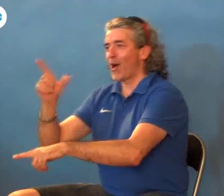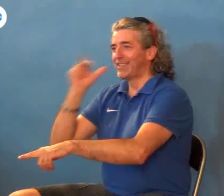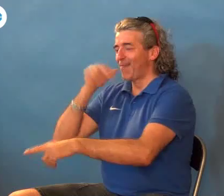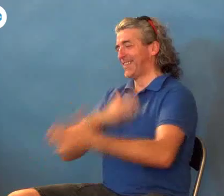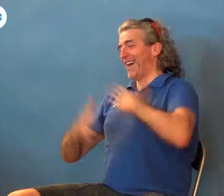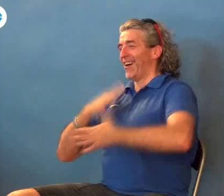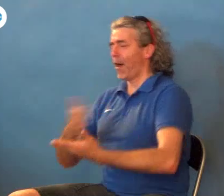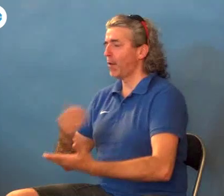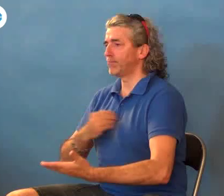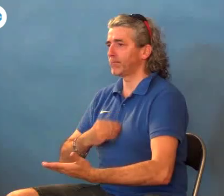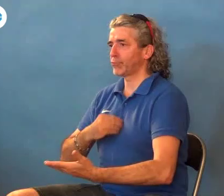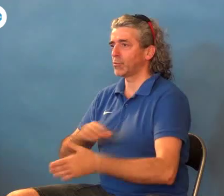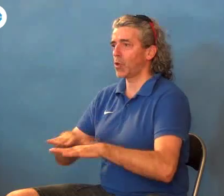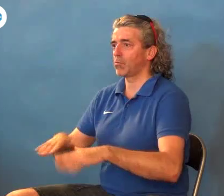Jest zadowolony, ale okazuje się, że żaba ma już dzieci.